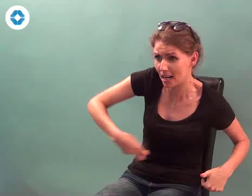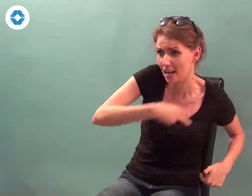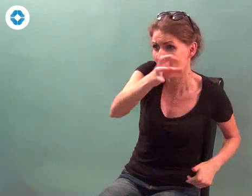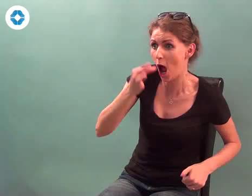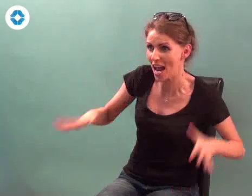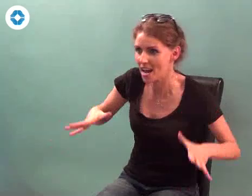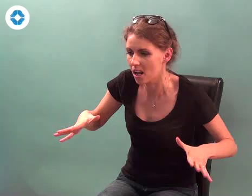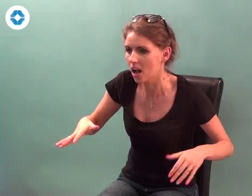Kot idzie szybko za nim.